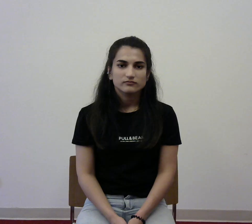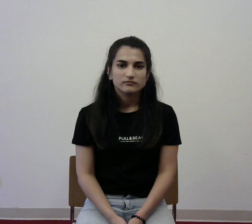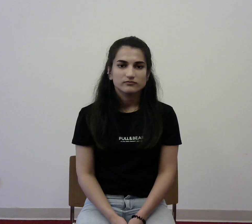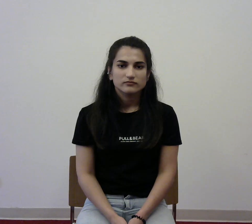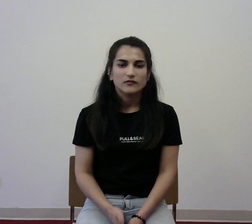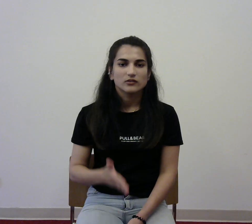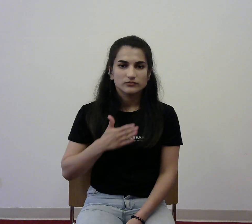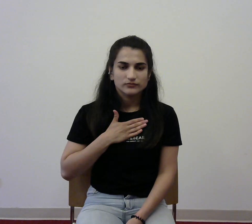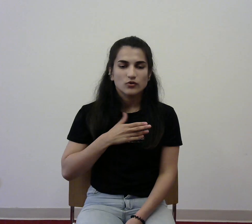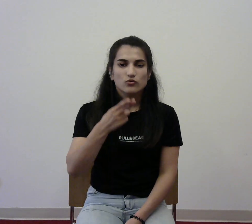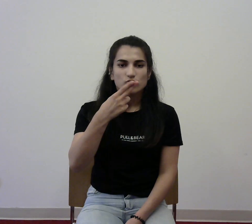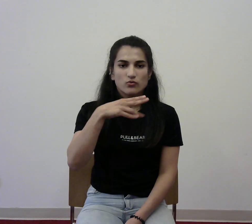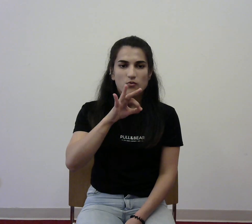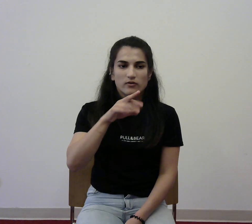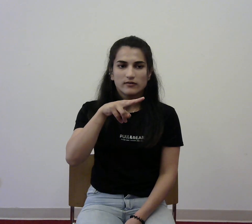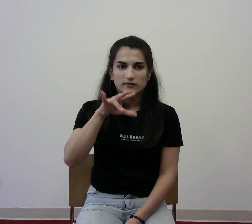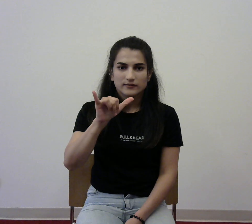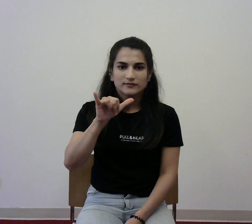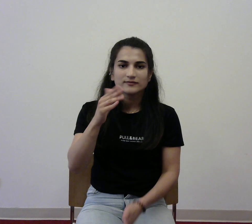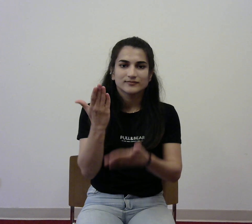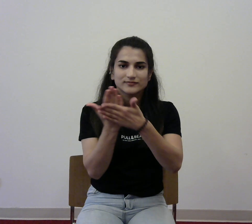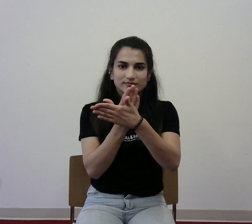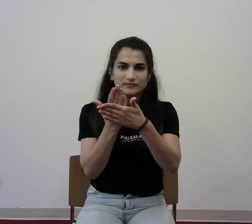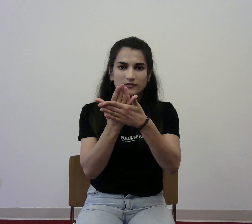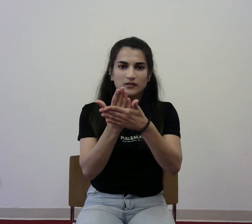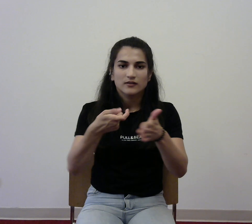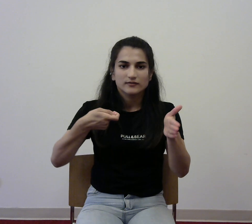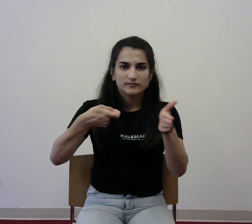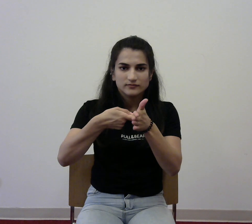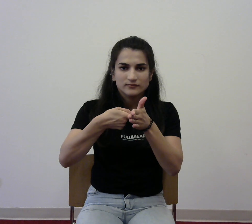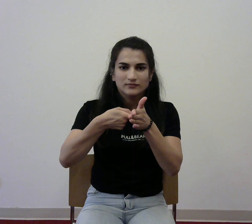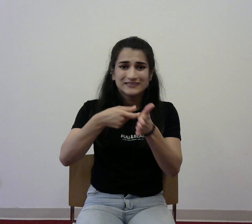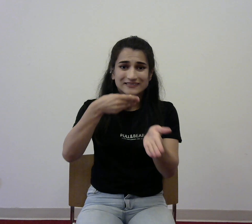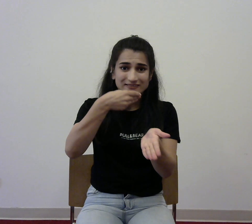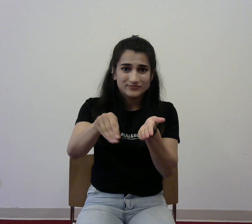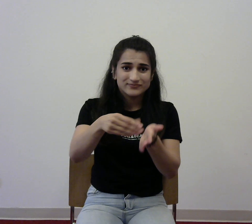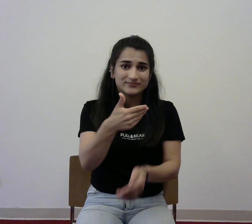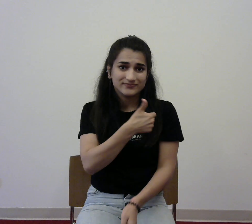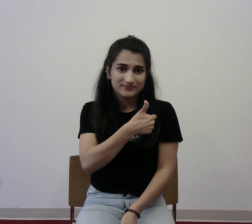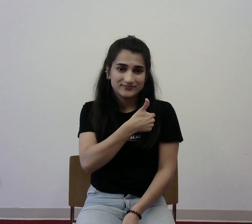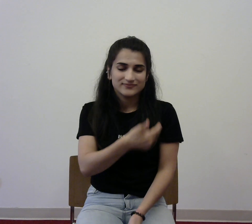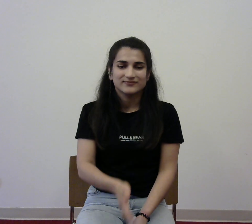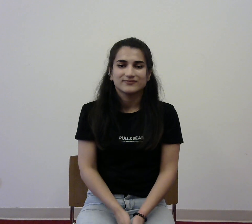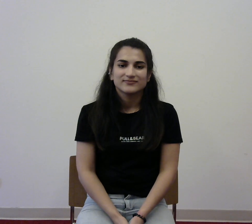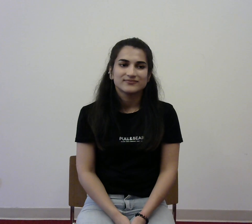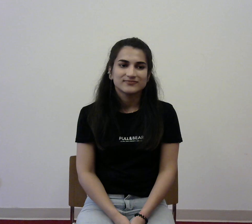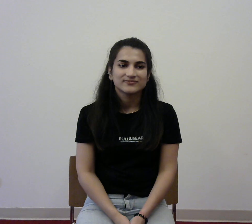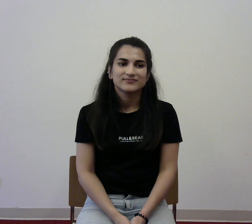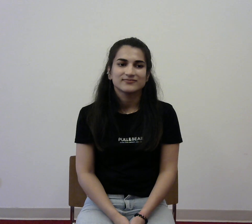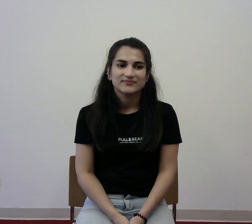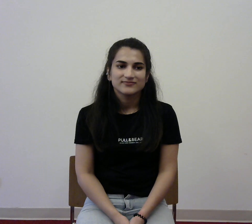Mən "Dolu" filminə bilet almaq istəyirəm